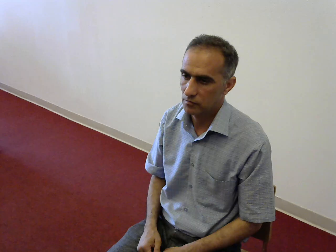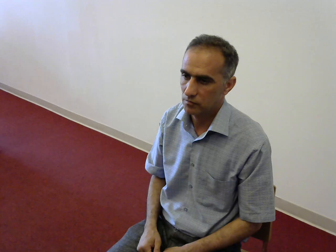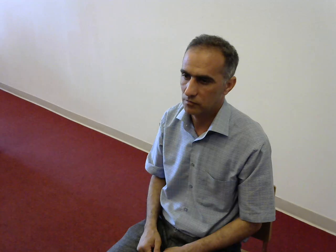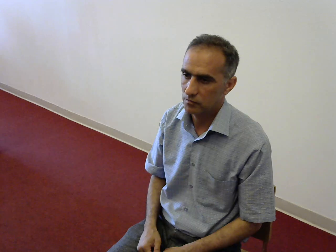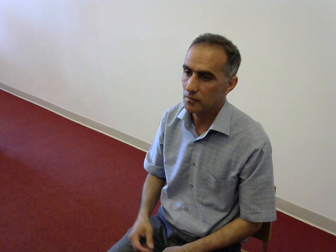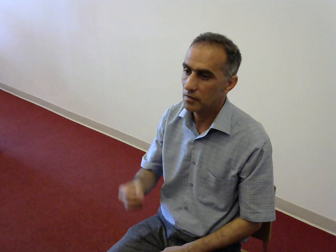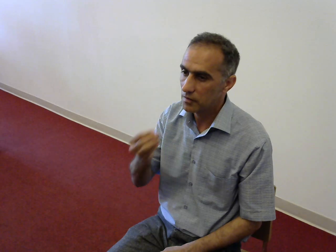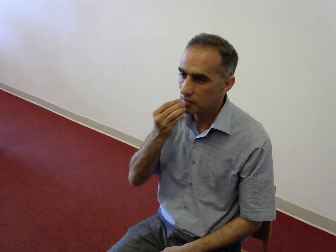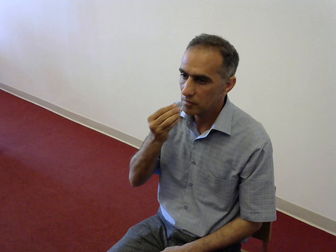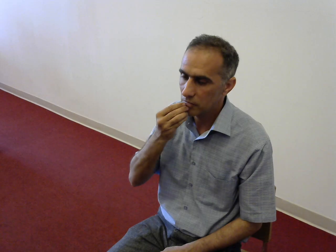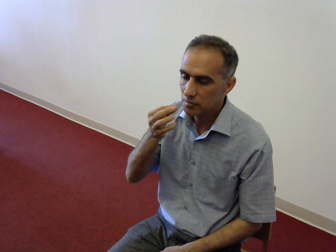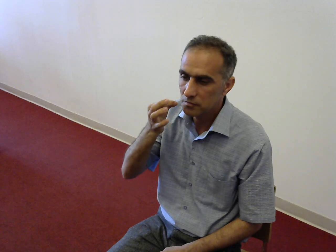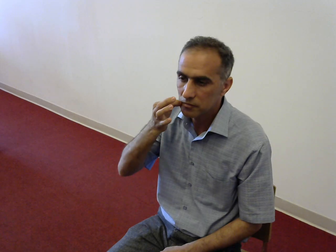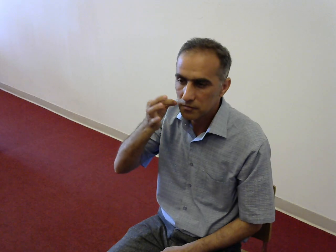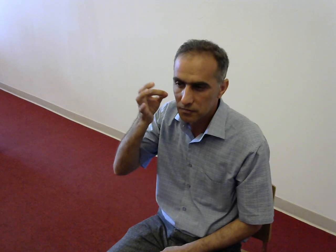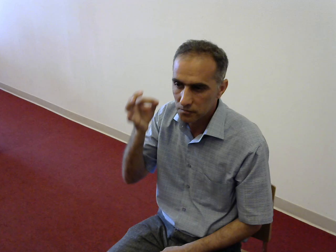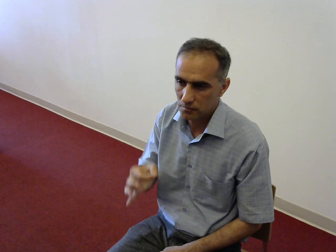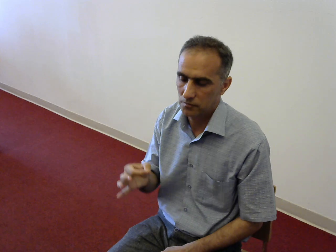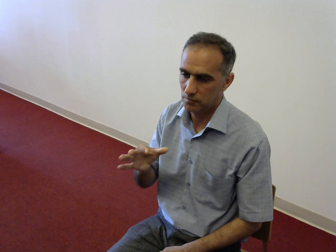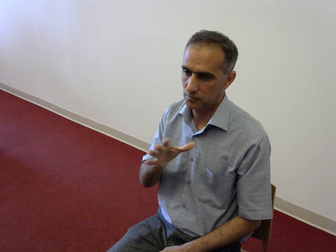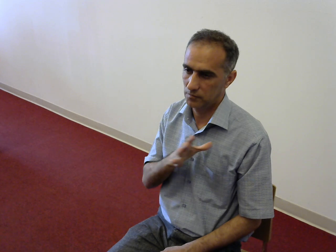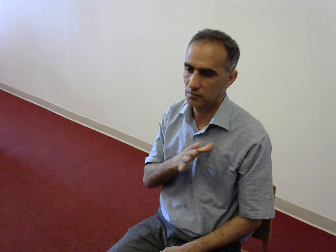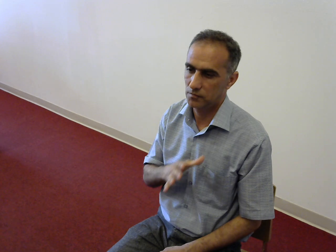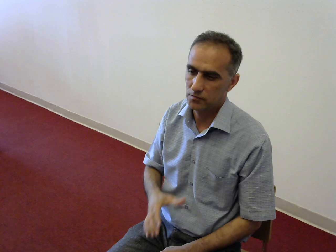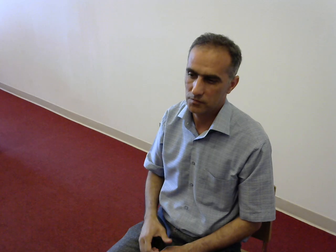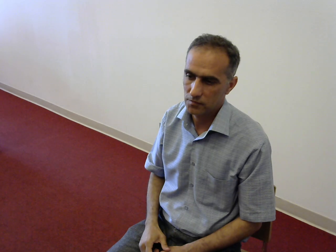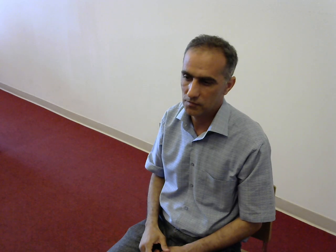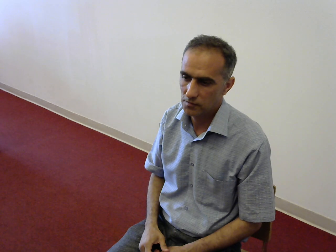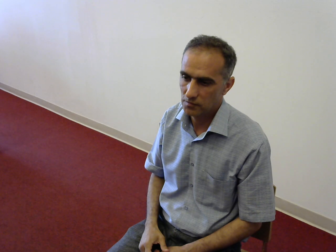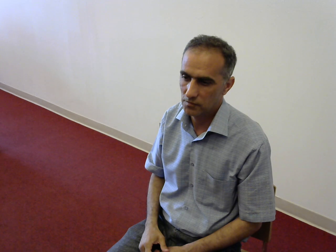Yemək dadlı idi